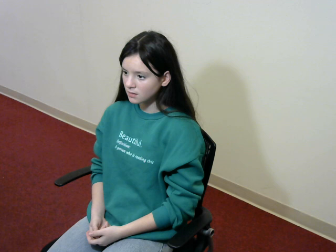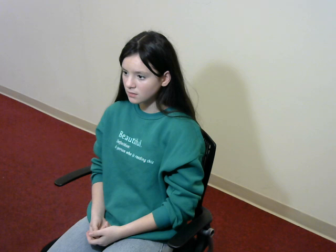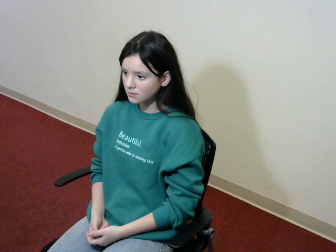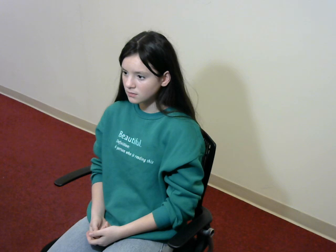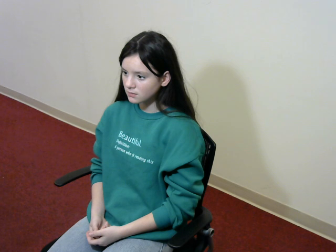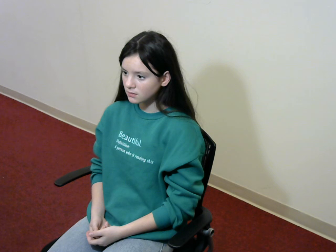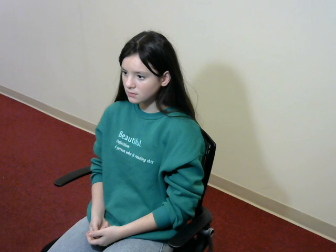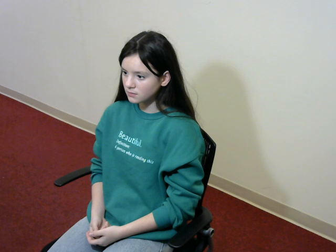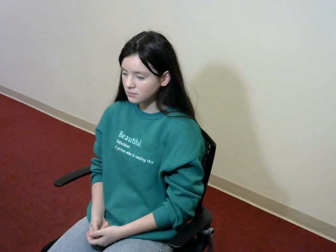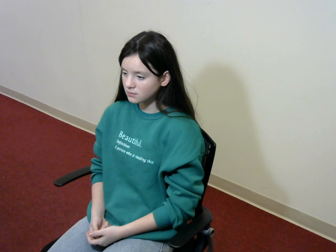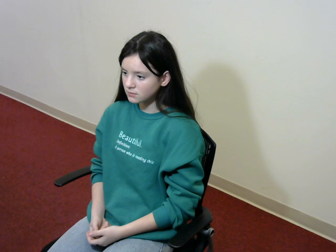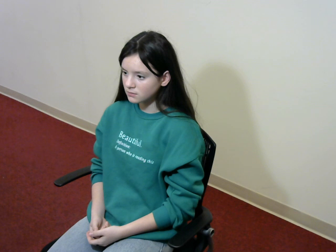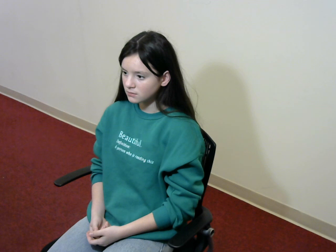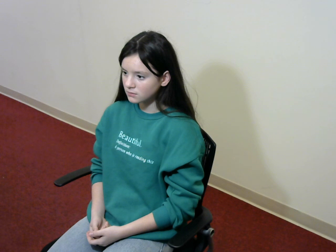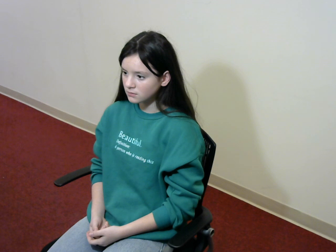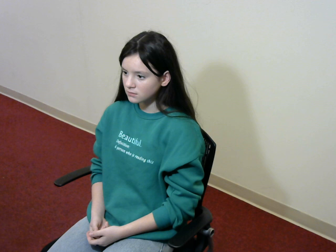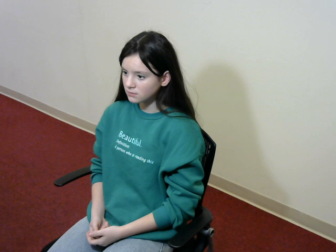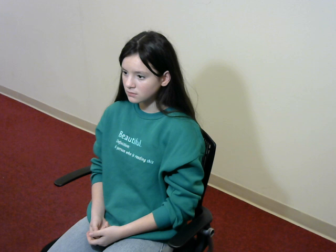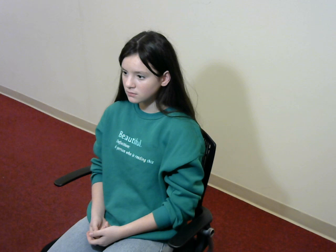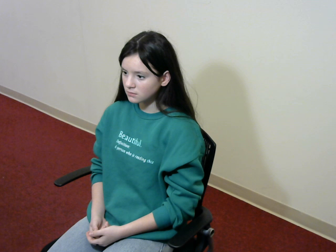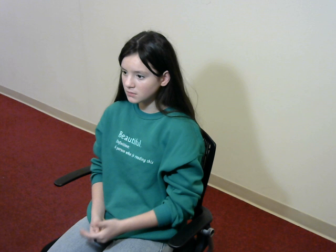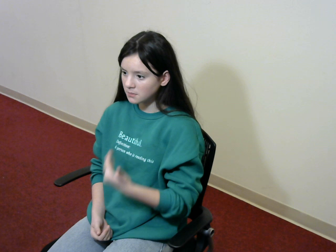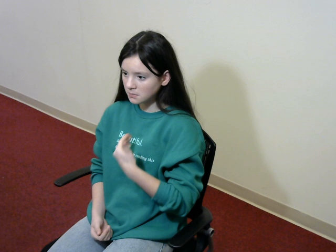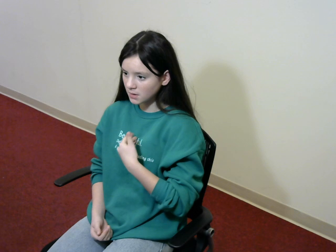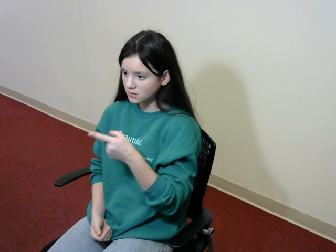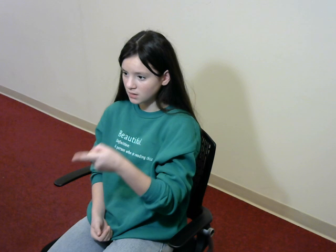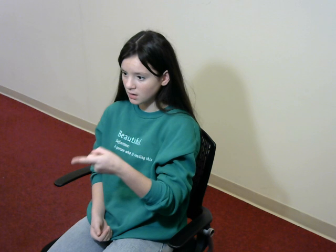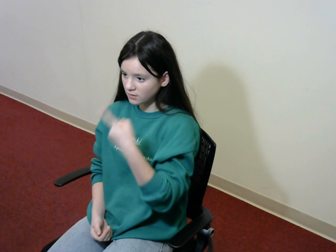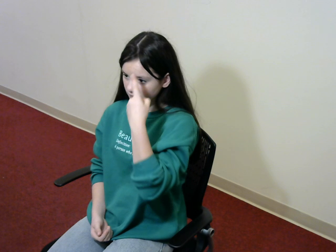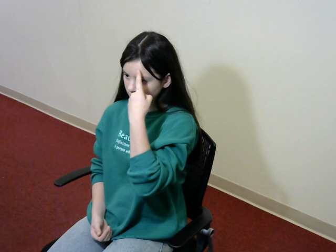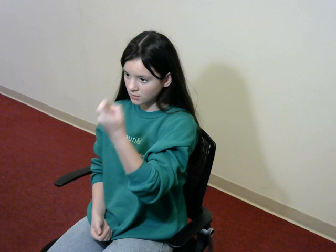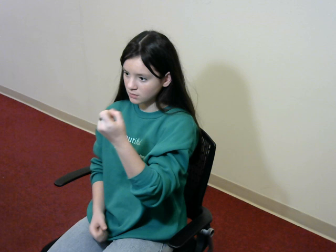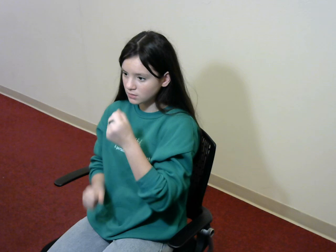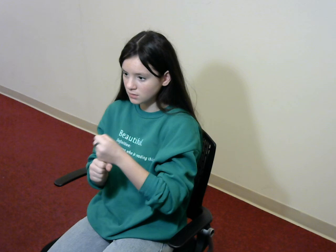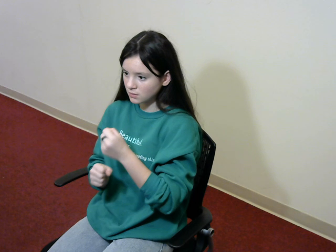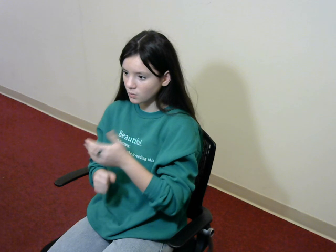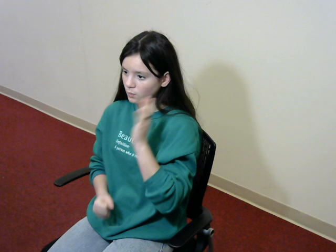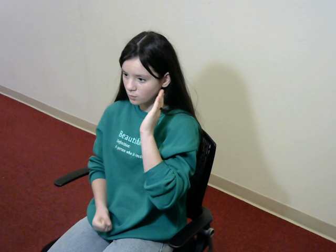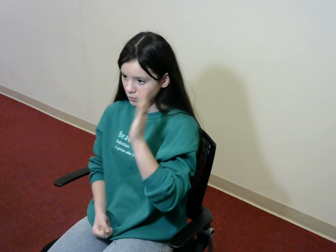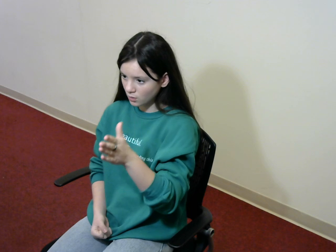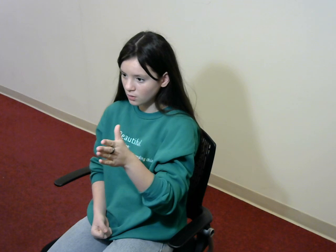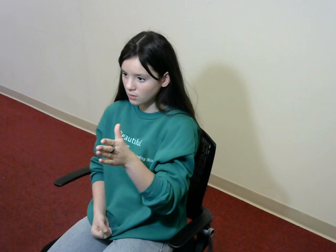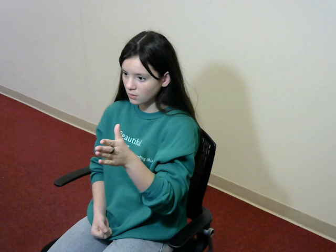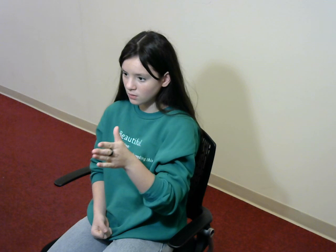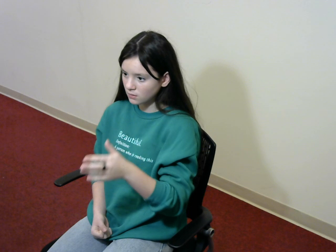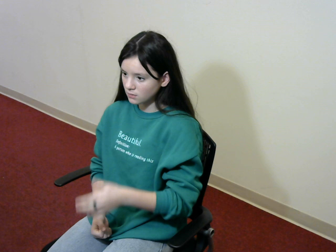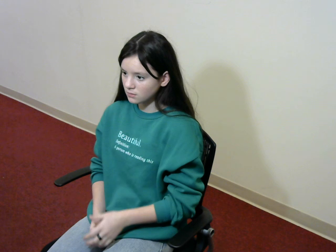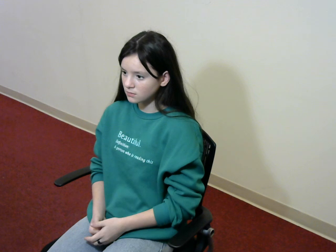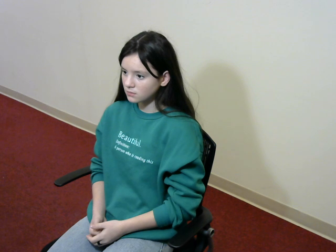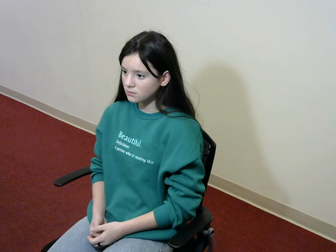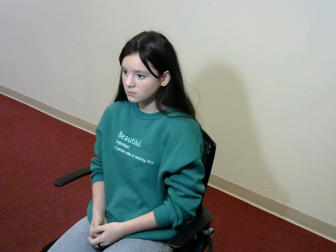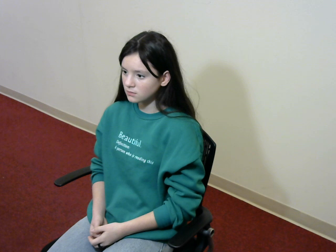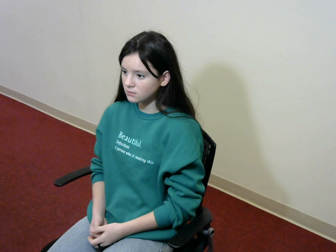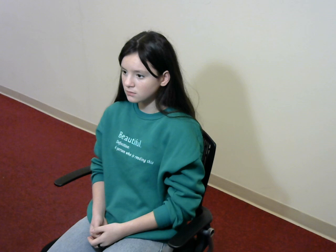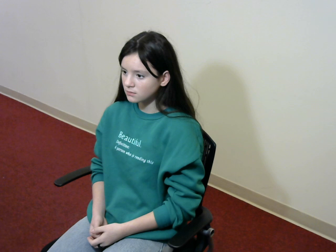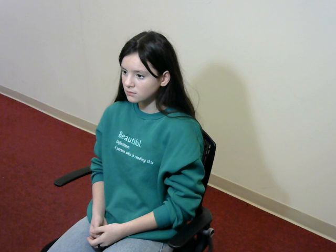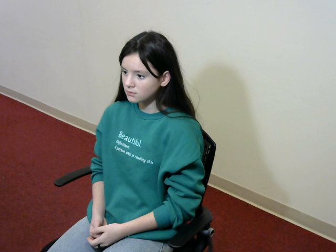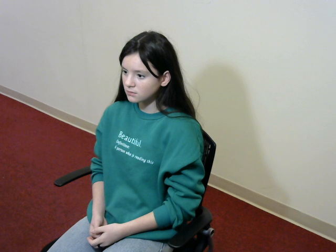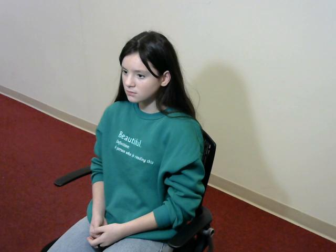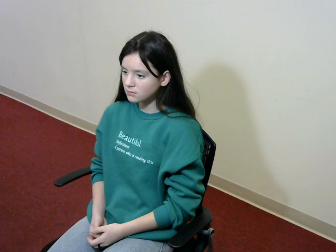Mən sizə xəbər edəcəyəm